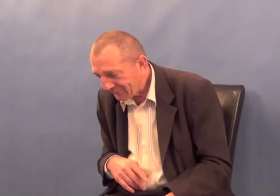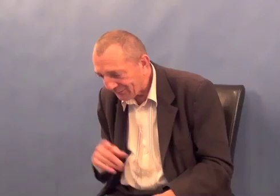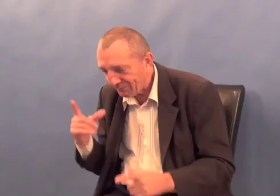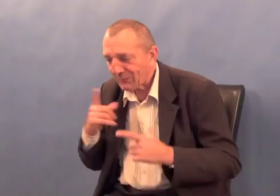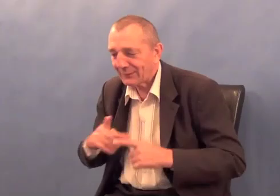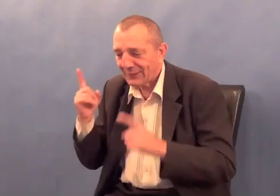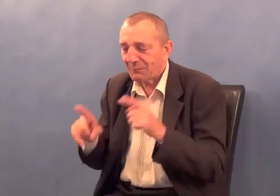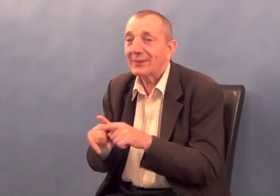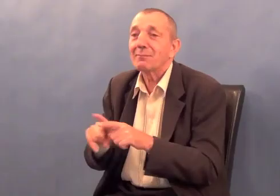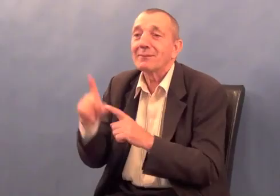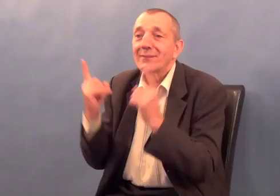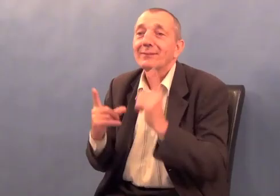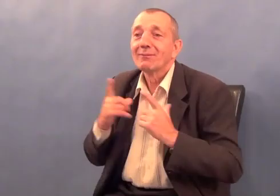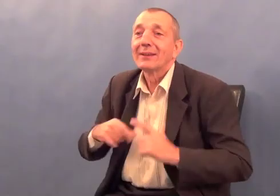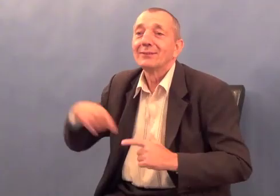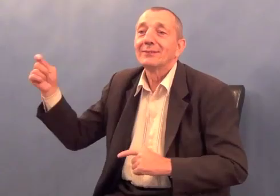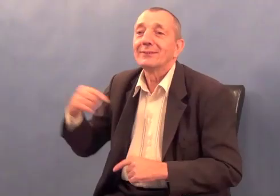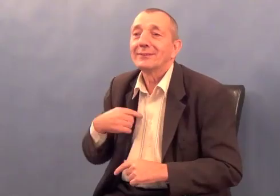Na wieś, na działkę tak samo, na wieś wyjeżdżam.